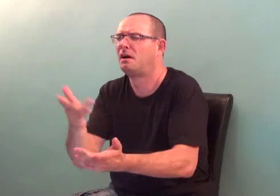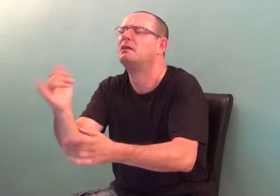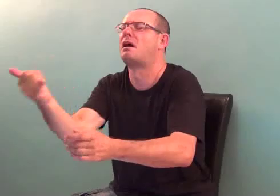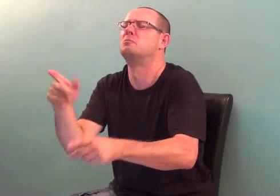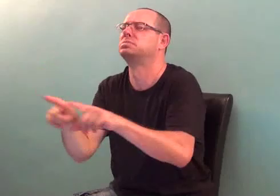Jak?